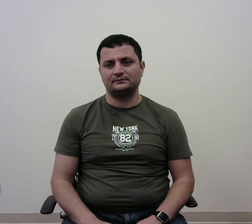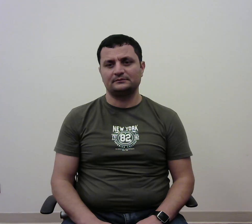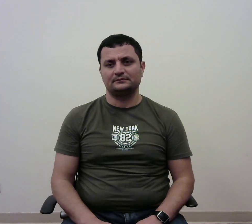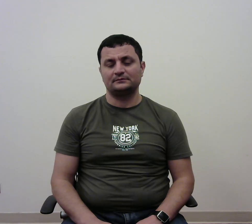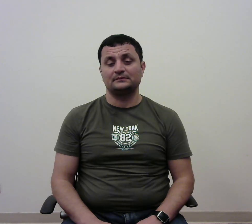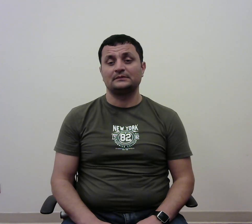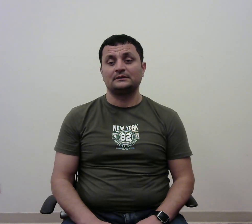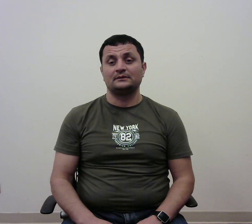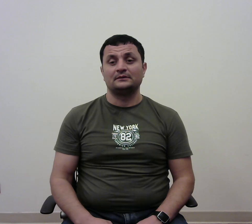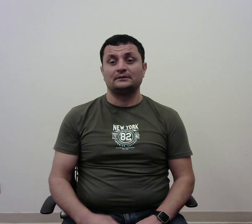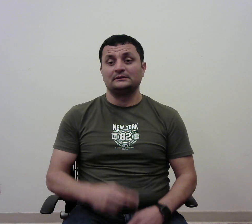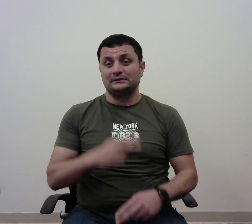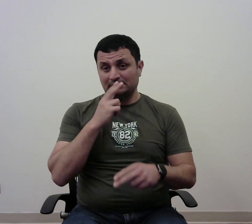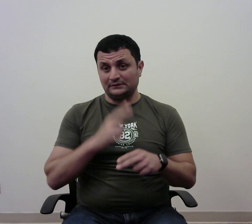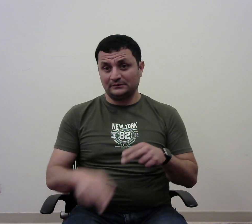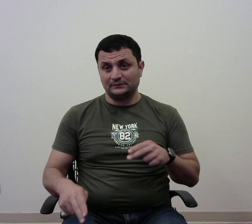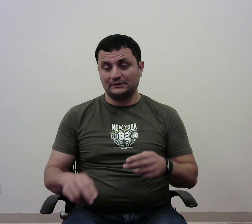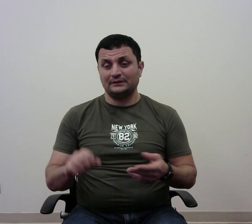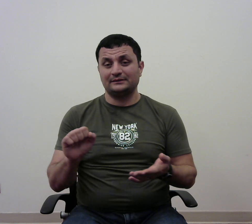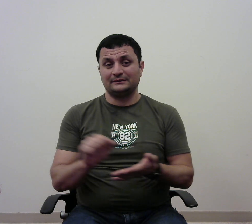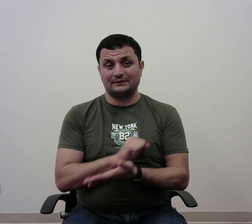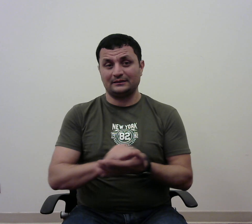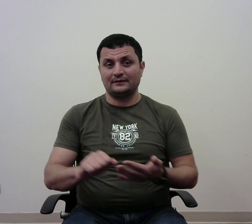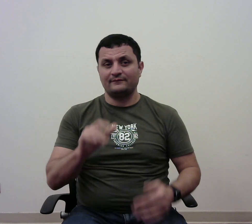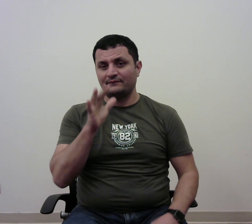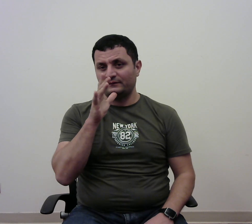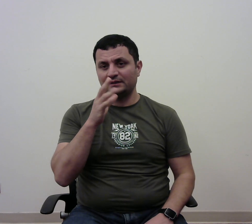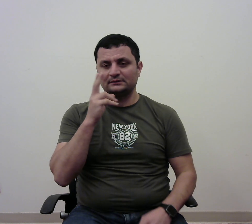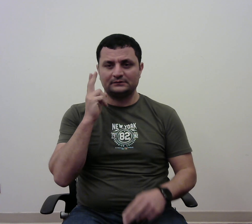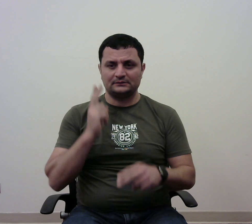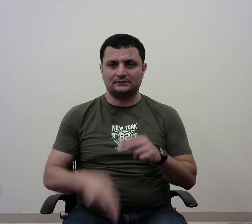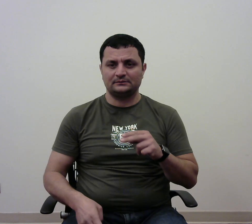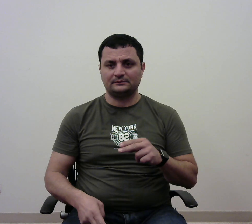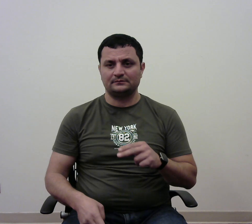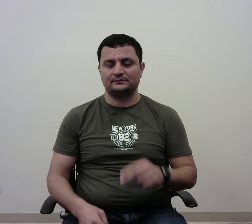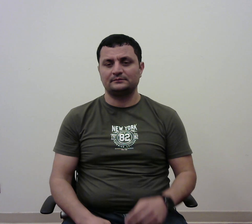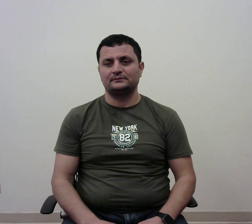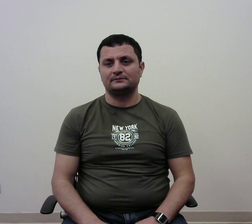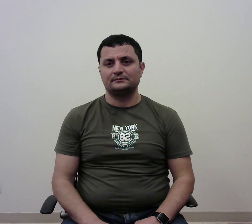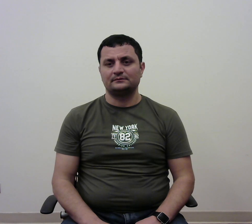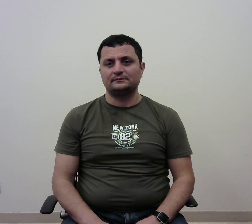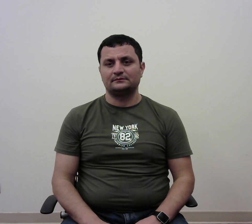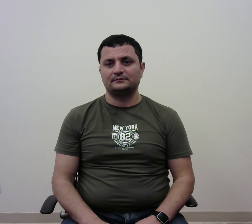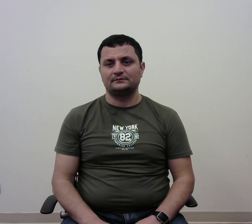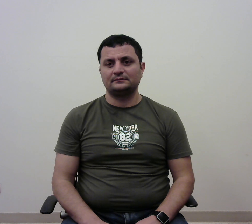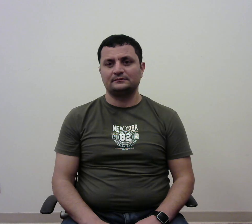İtmiş sənədin vaxtı bitib